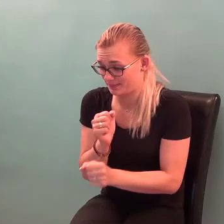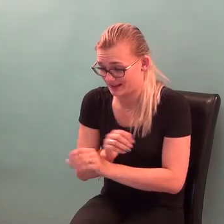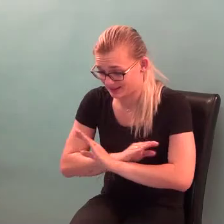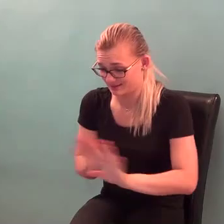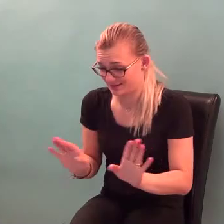Koniec.